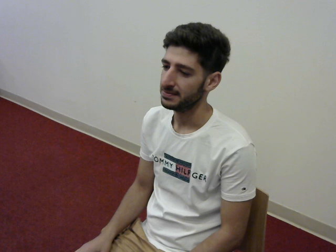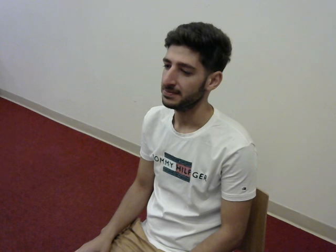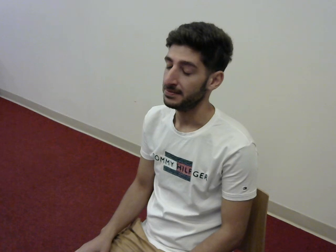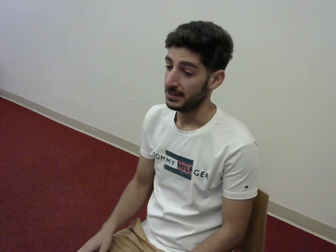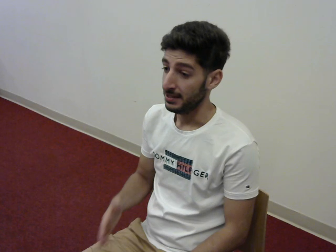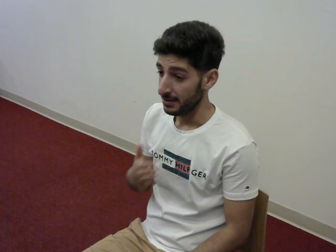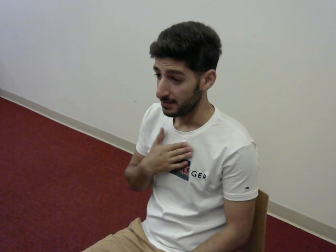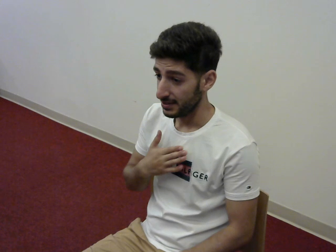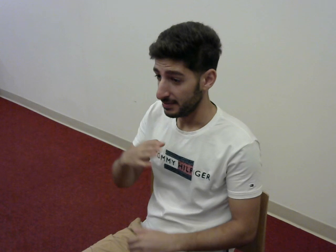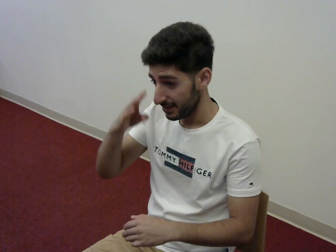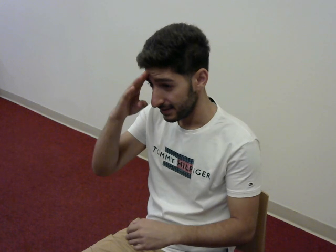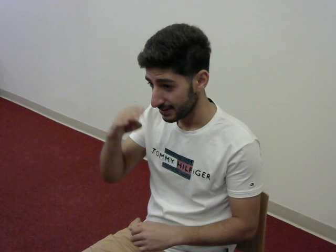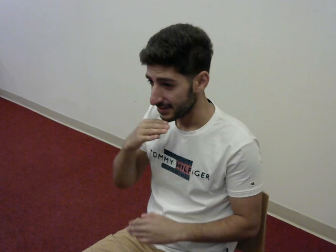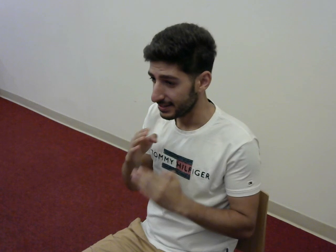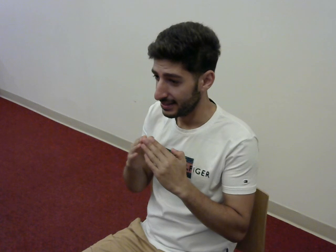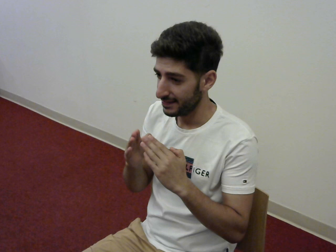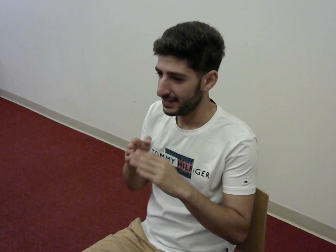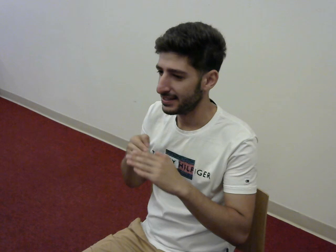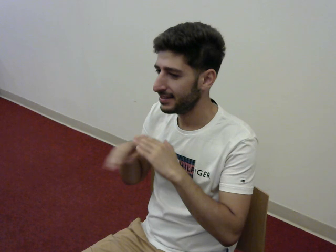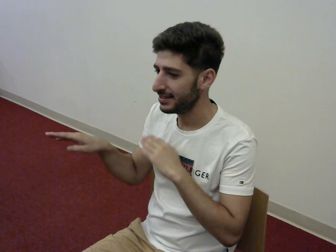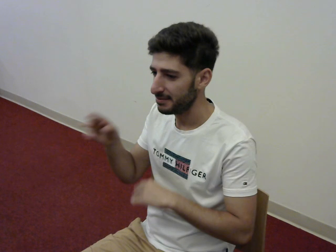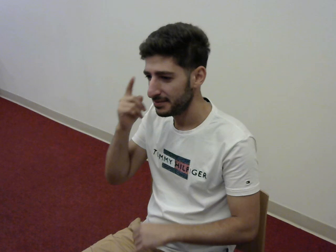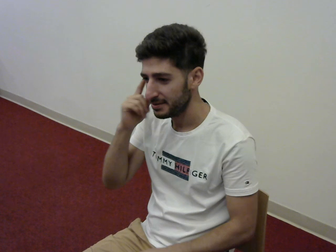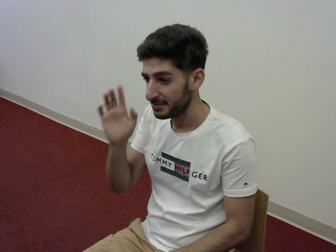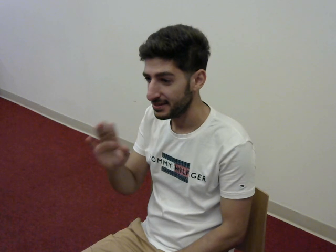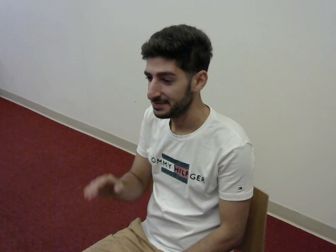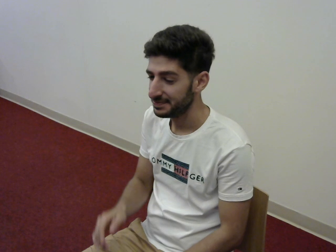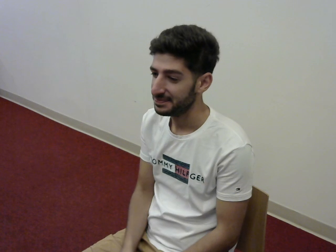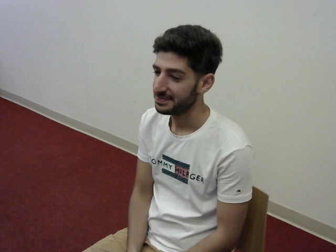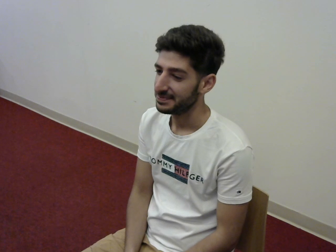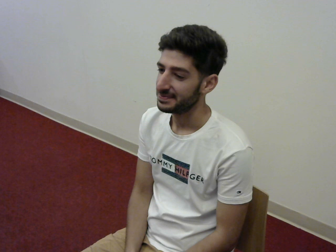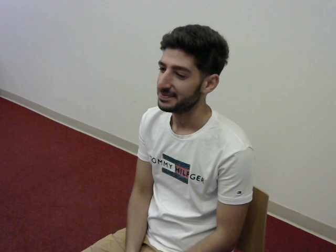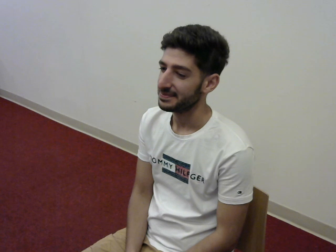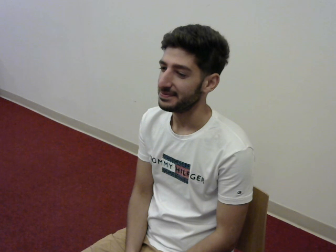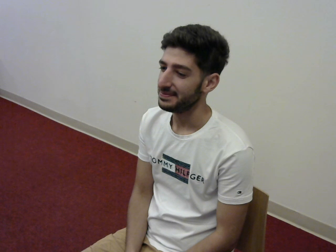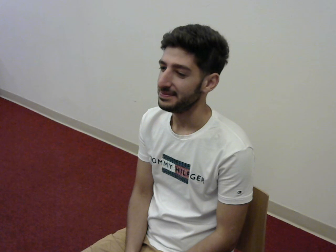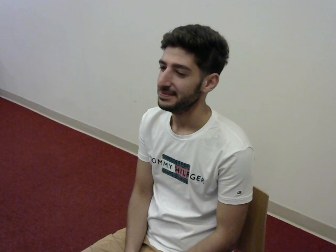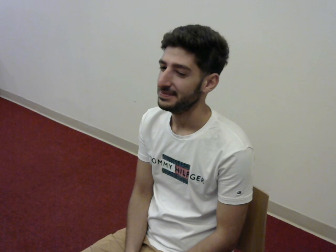Mənim atam evdən çıxa bilmir